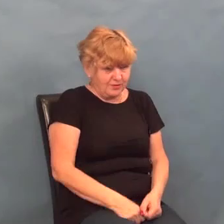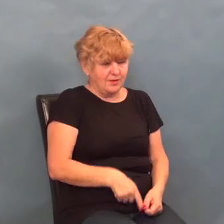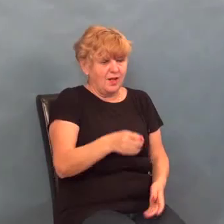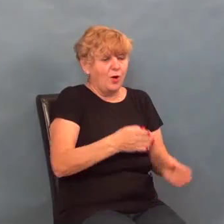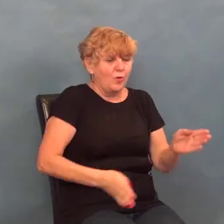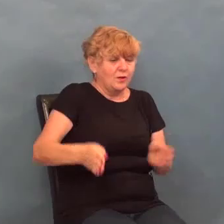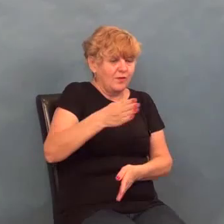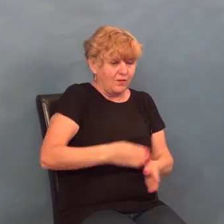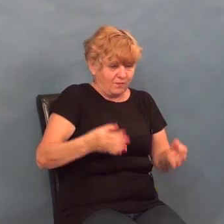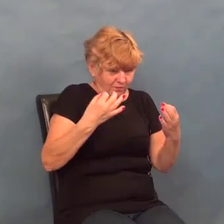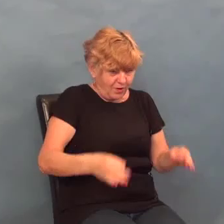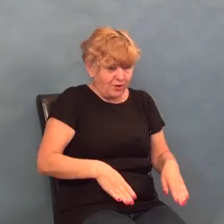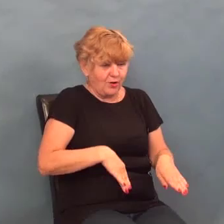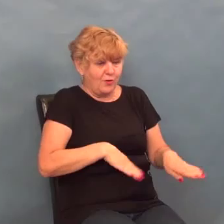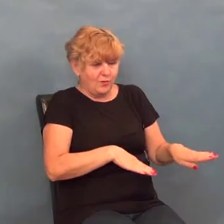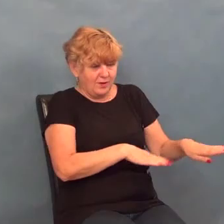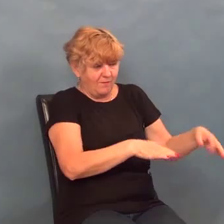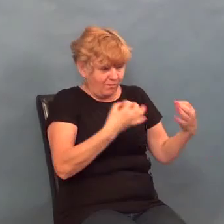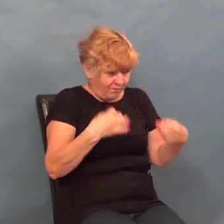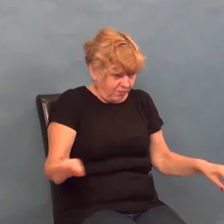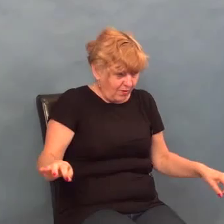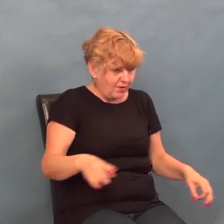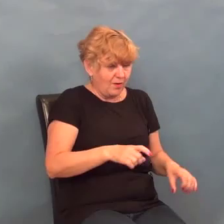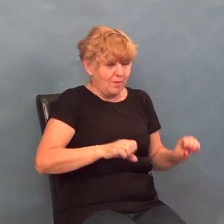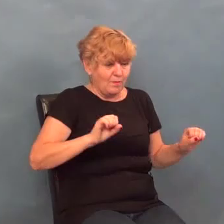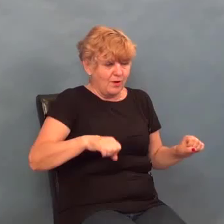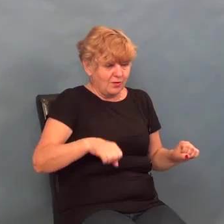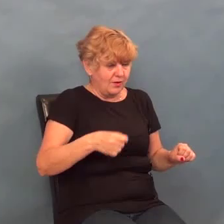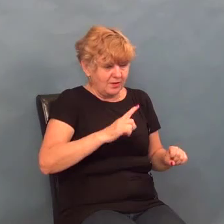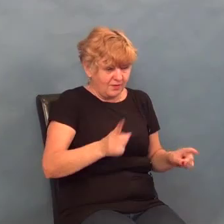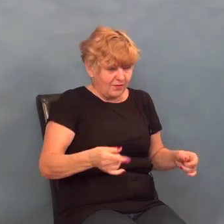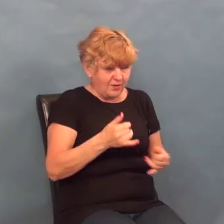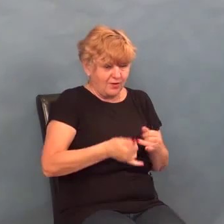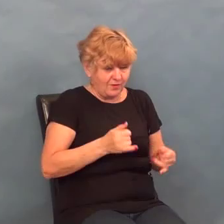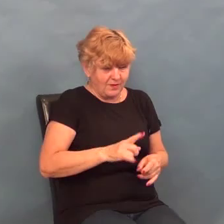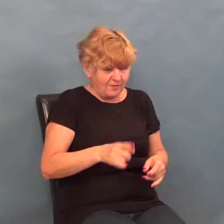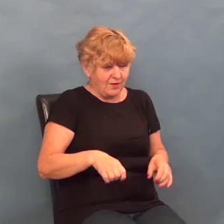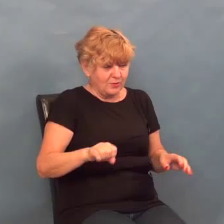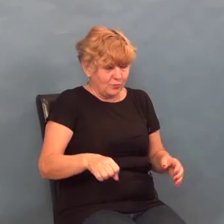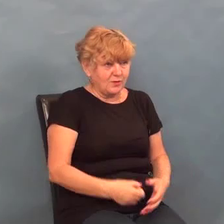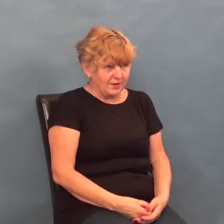Na łyżwach i na deskorolce wolno, tylko na motorze i na rowerze nie wolno.